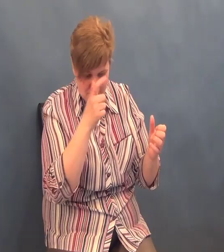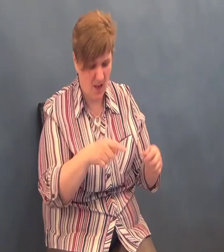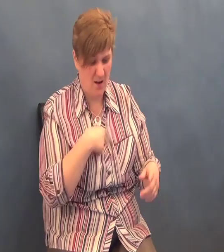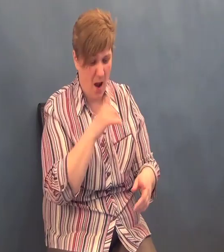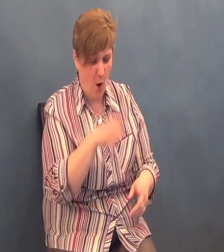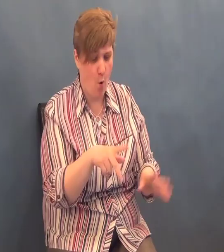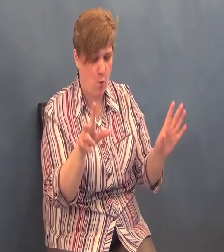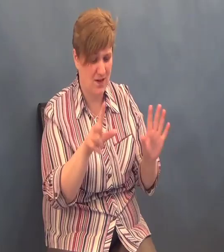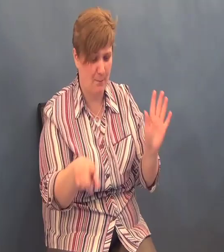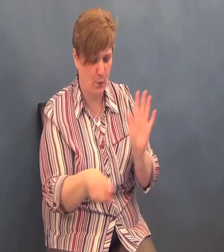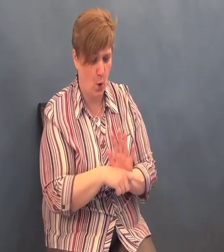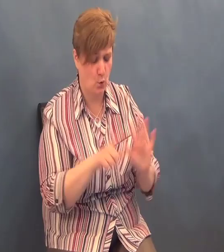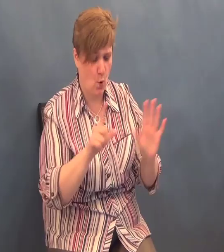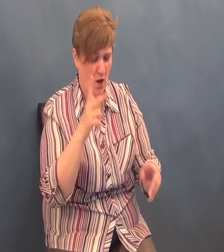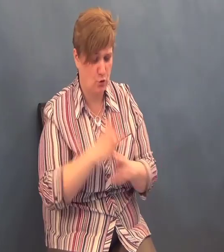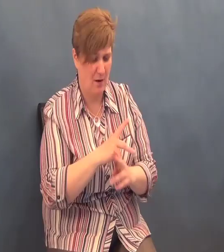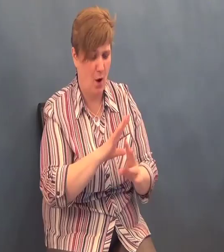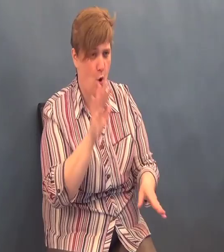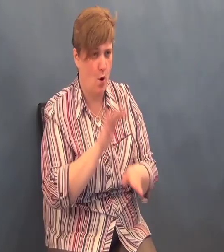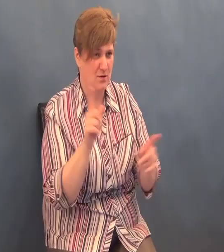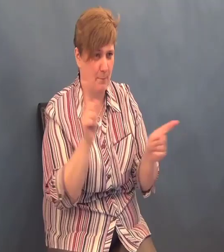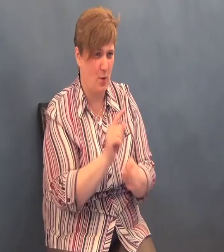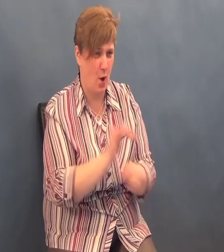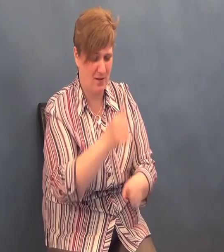Ja, zobacz, mam o ósmej... Do siódmej trzydzieści zaplanowane spotkanie z koleżanką.